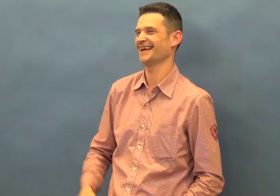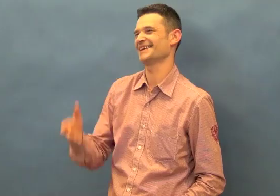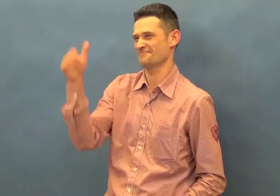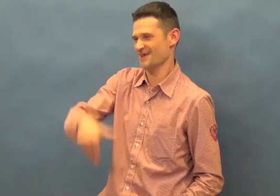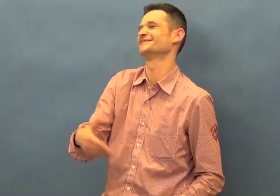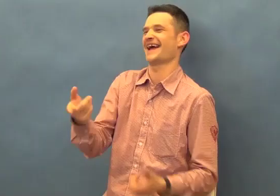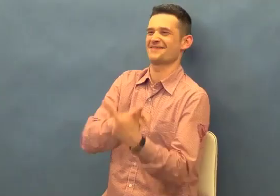Można.